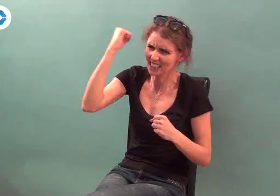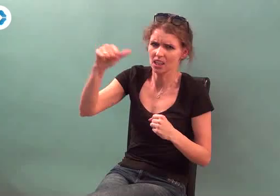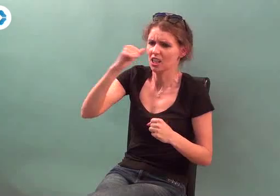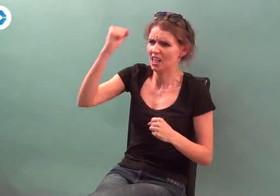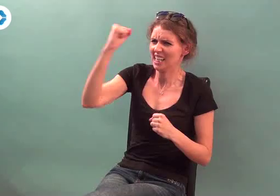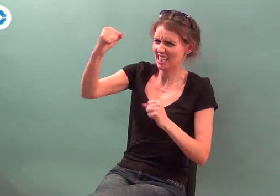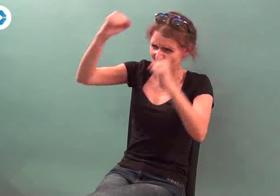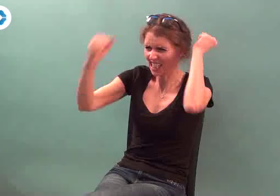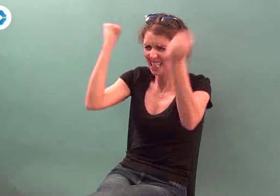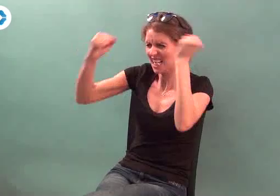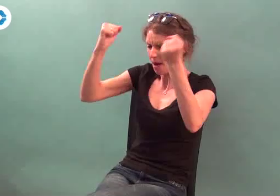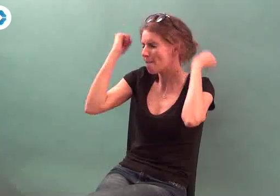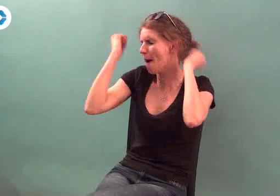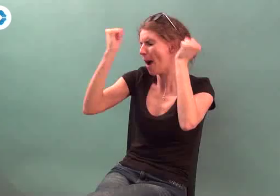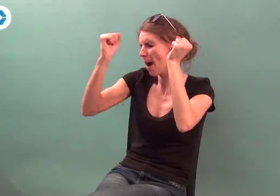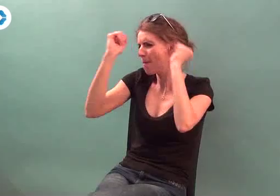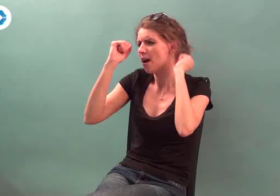Nic z tego, walą mocniej.